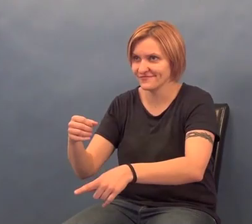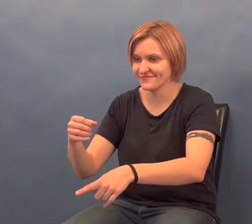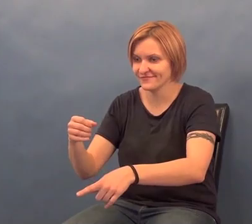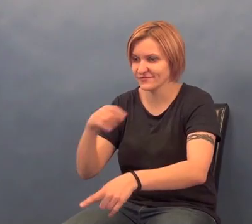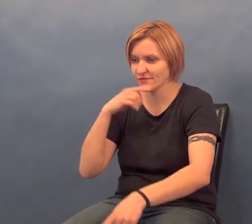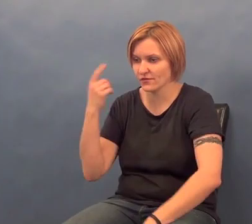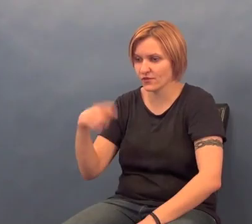Czerwone koło.